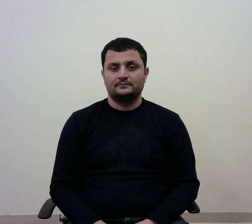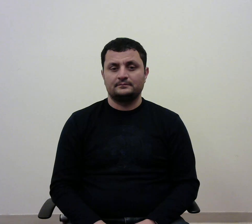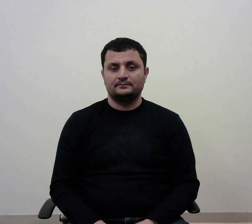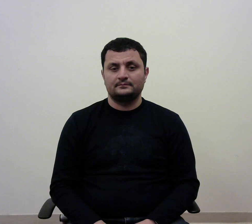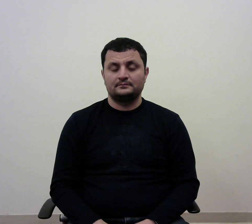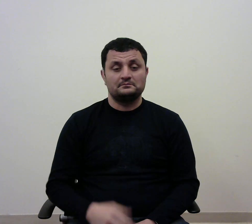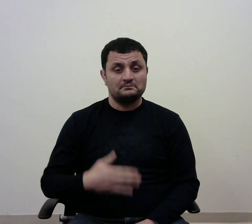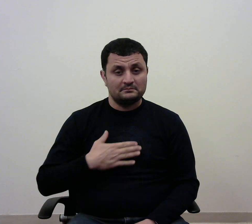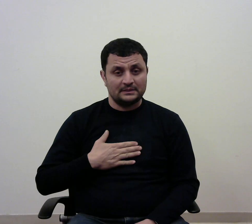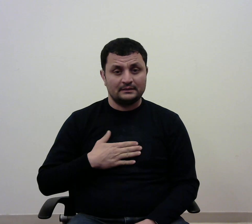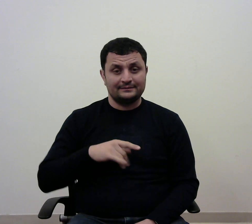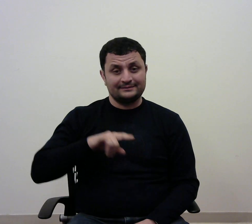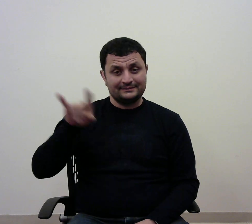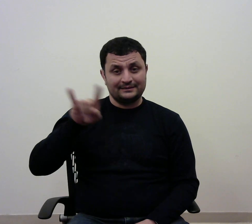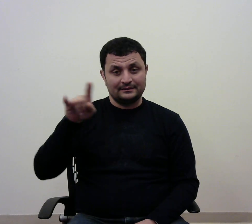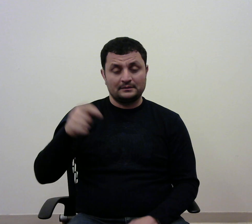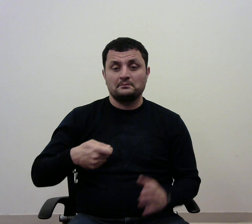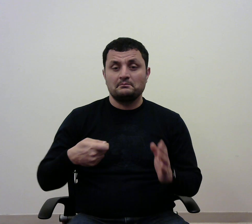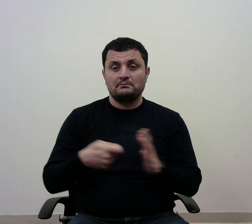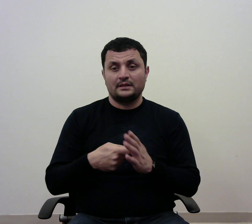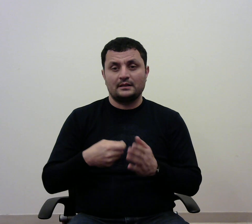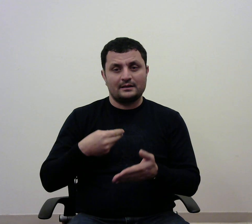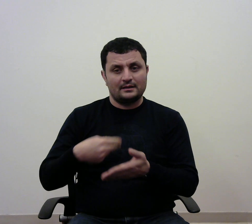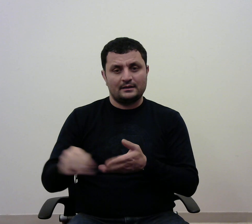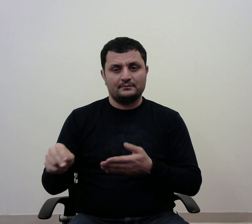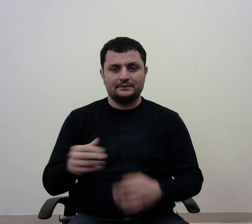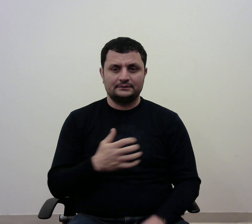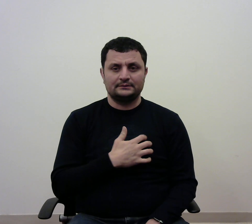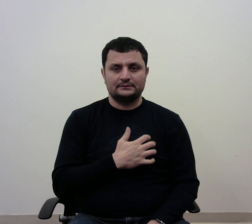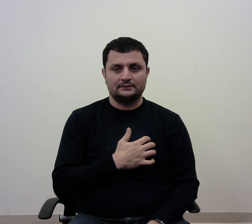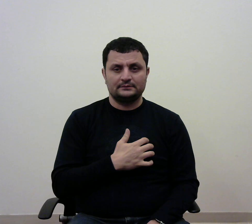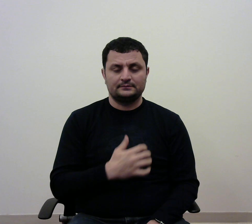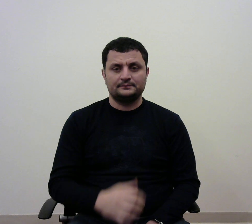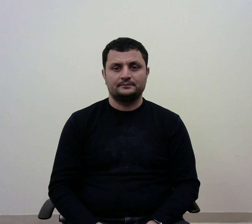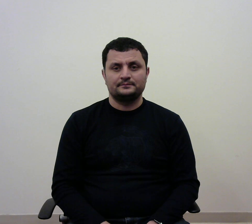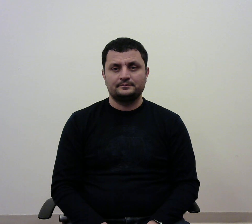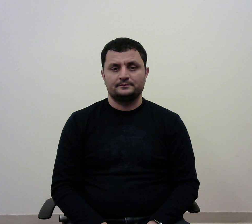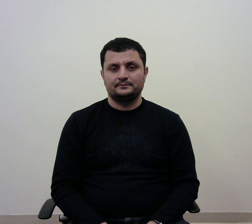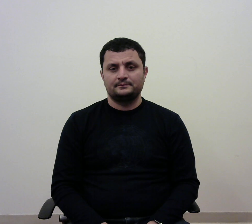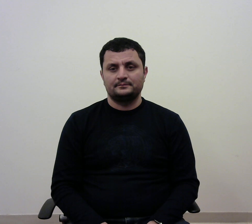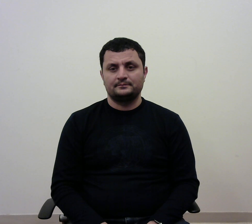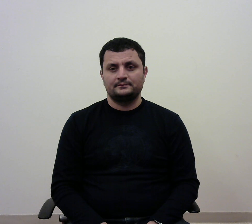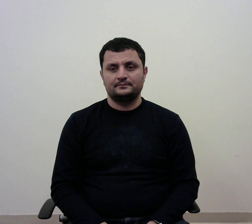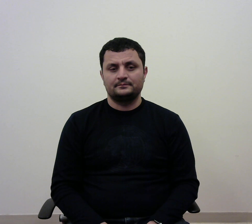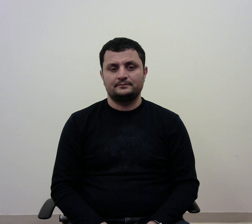Mən təyyarə bileti almaq istəyirəm